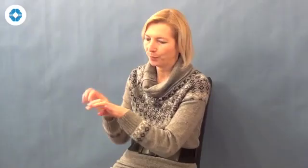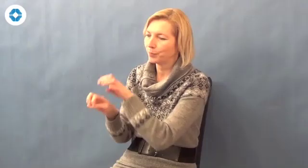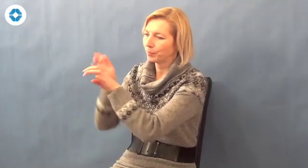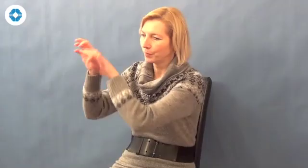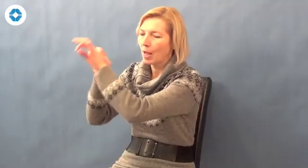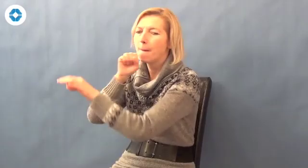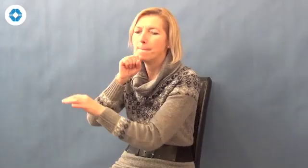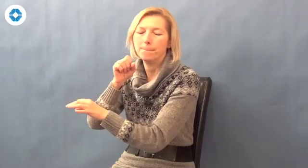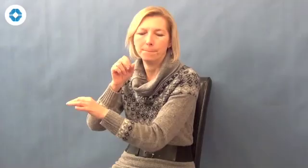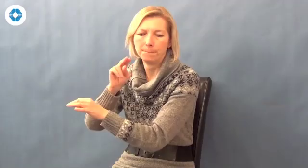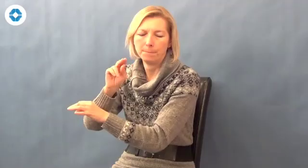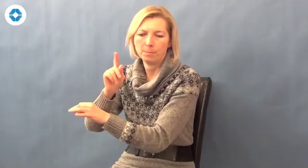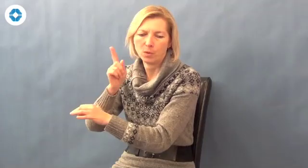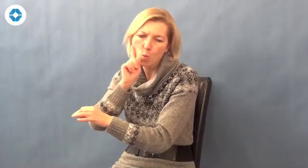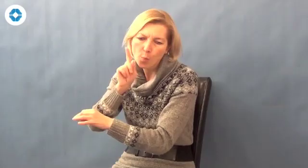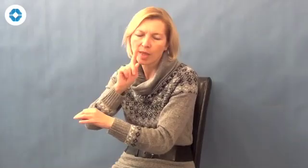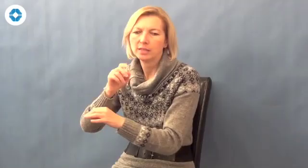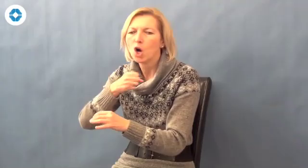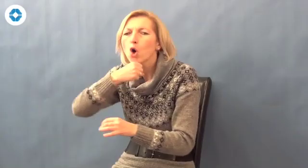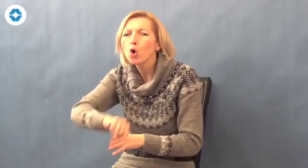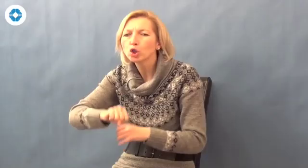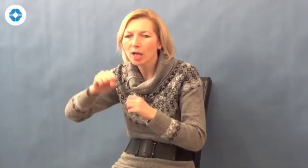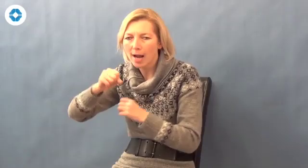A chłopiec z kozą przechodzi obok.